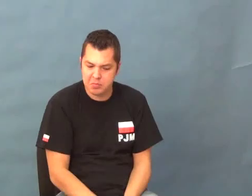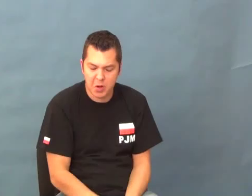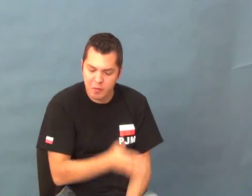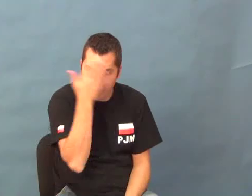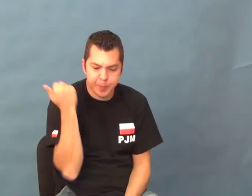Nie wiem.